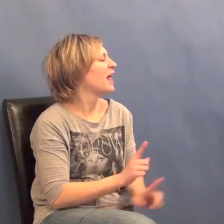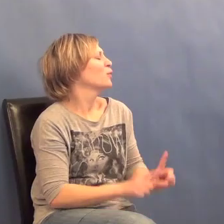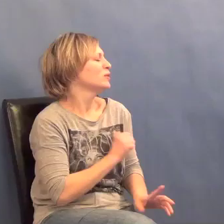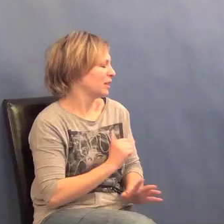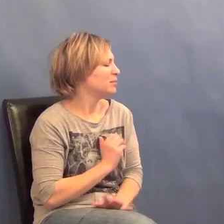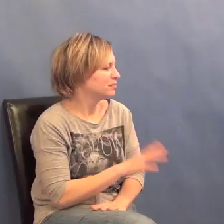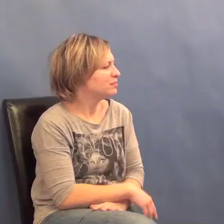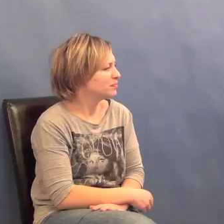Zostawić samo, tak.